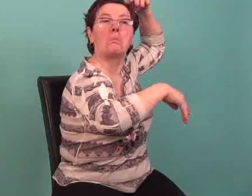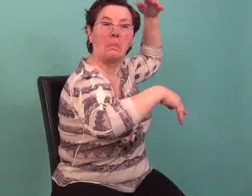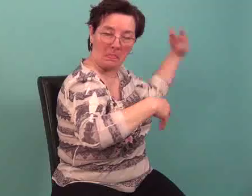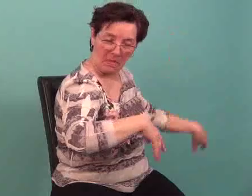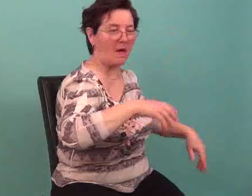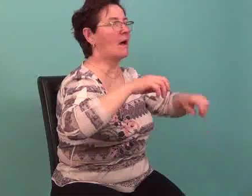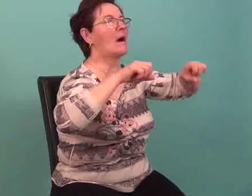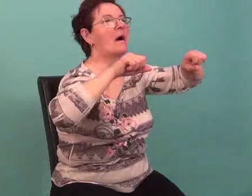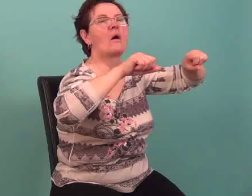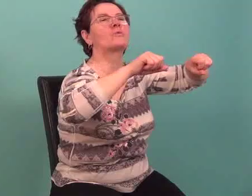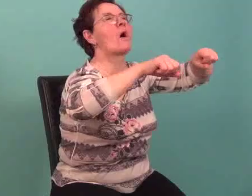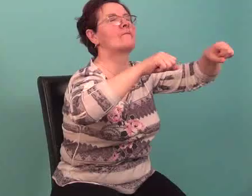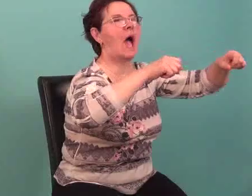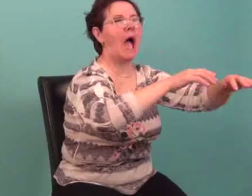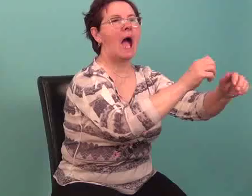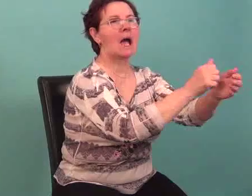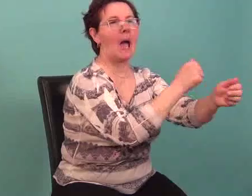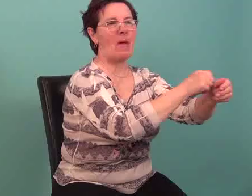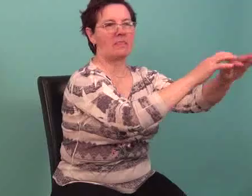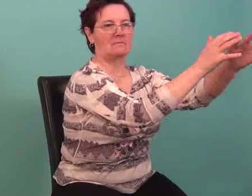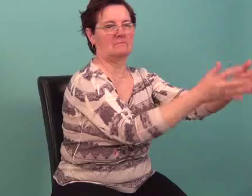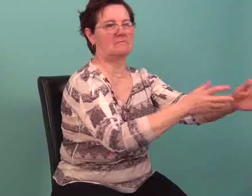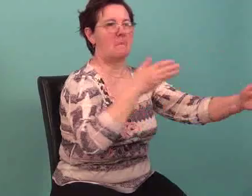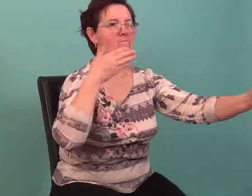I najechał rowerem na kamień.